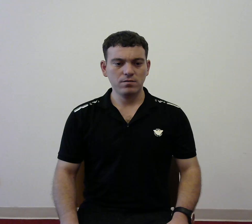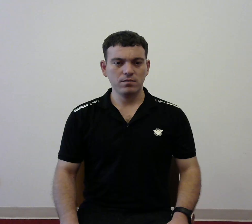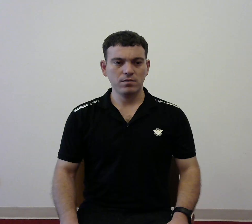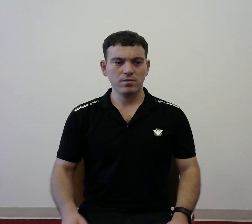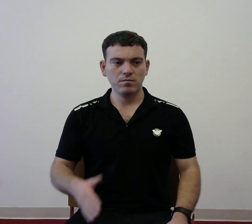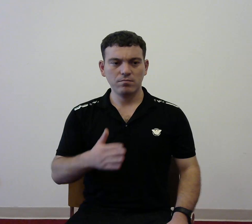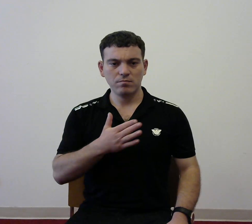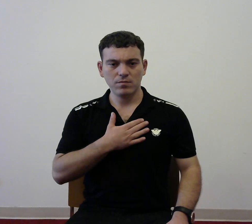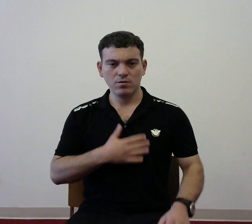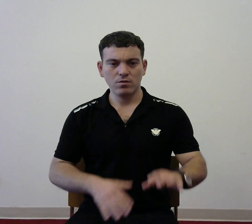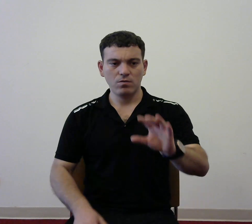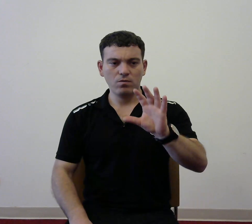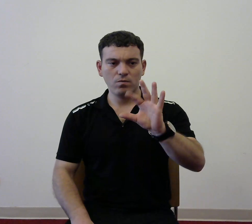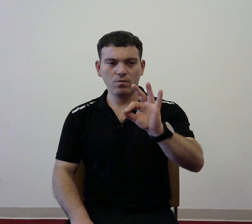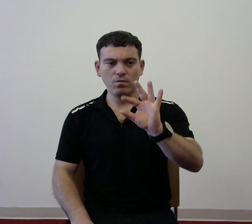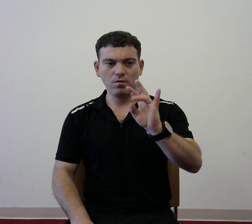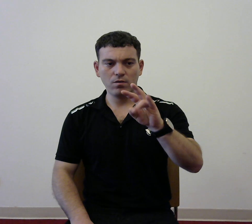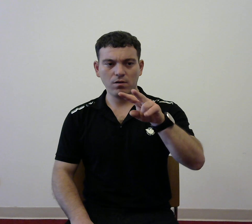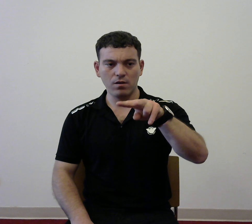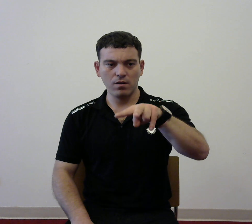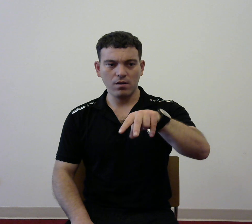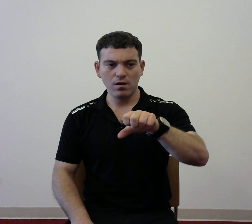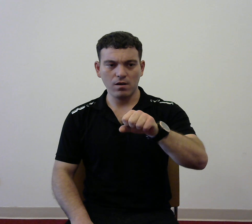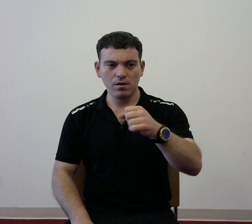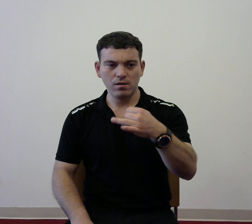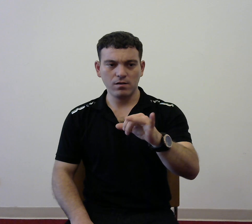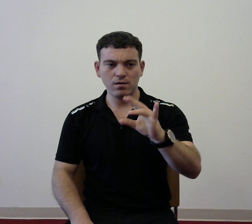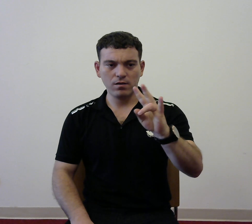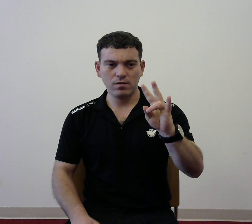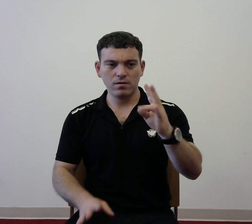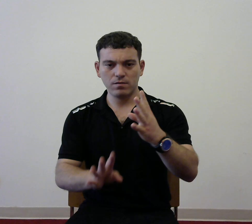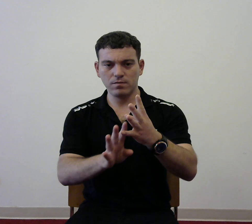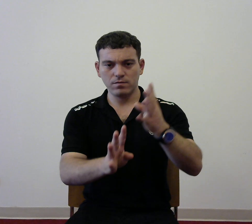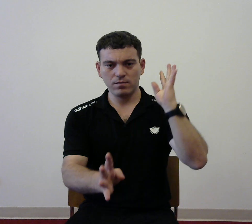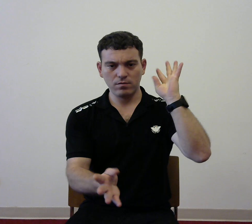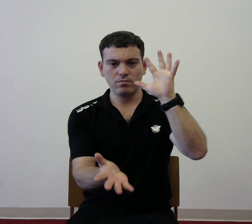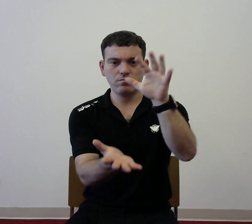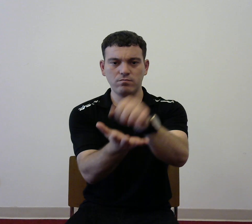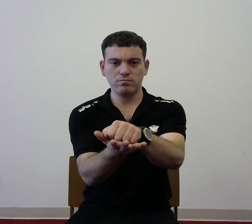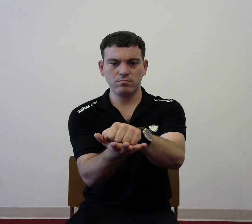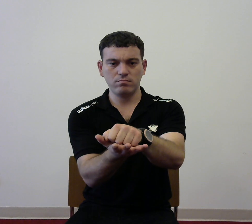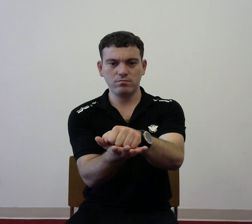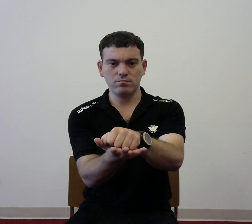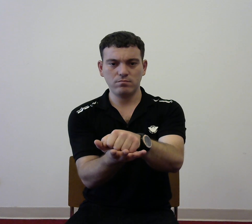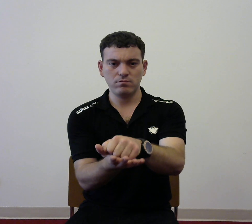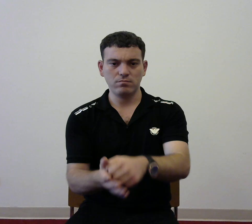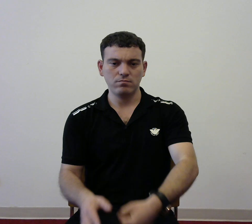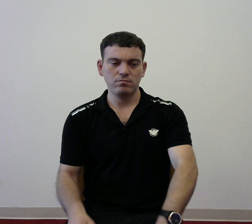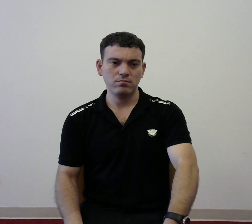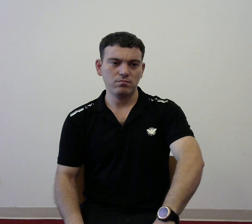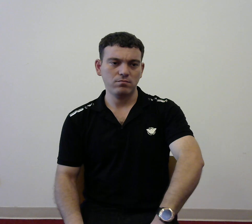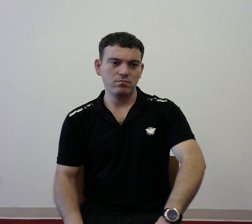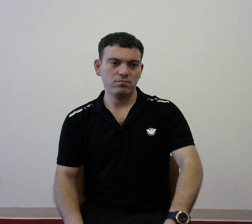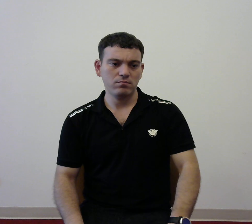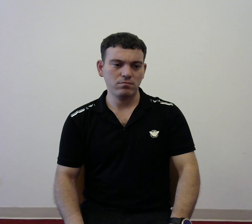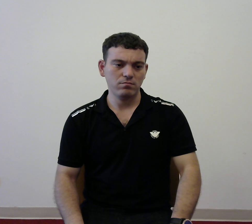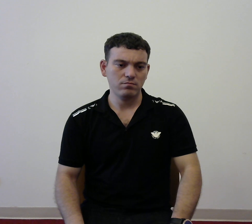Mən onlayn növbə götürmüşəm